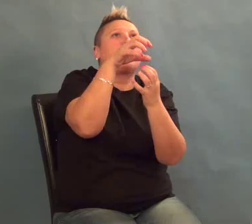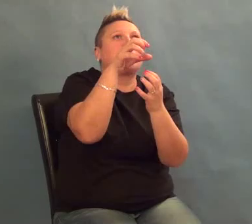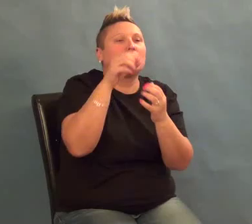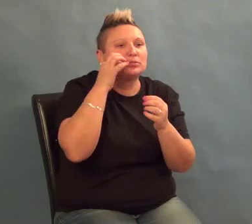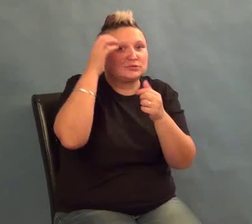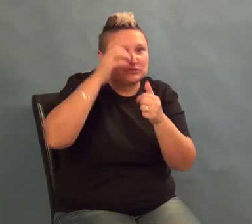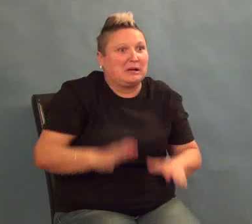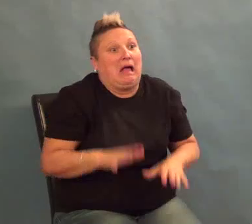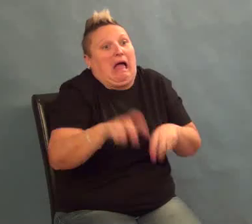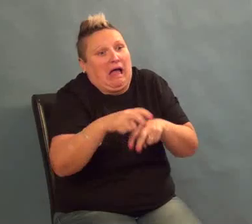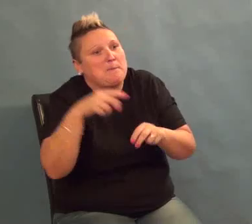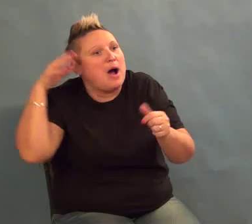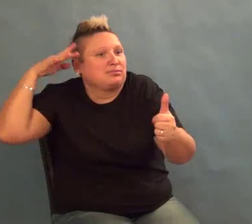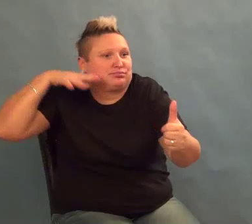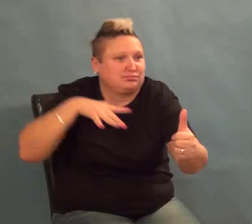Pies uciekał, ponieważ wściekłe osy zaczęły lecieć za nim.